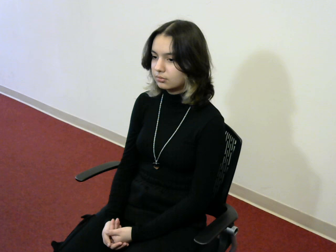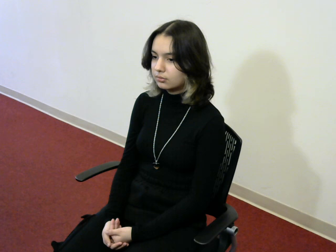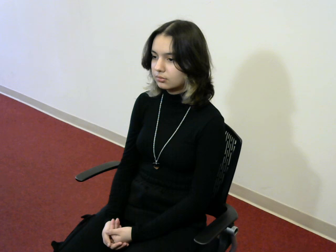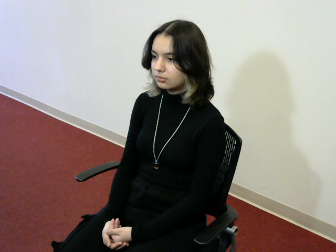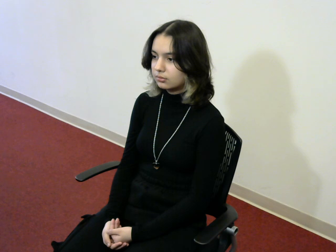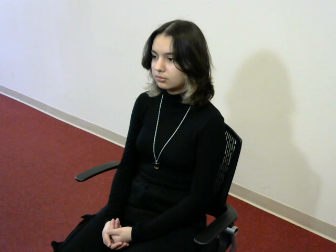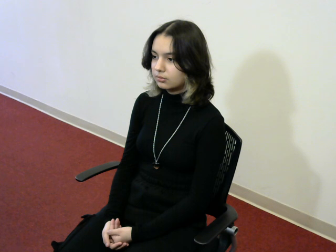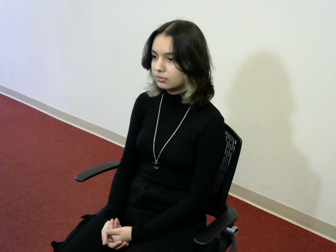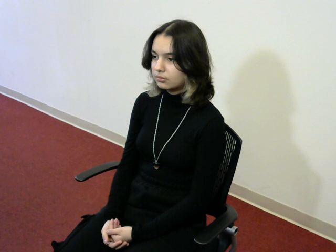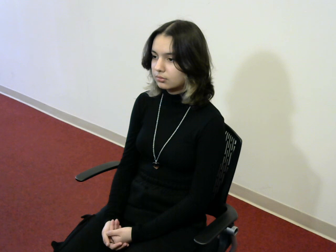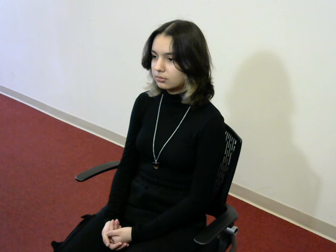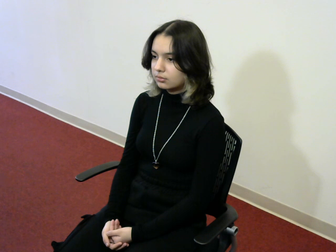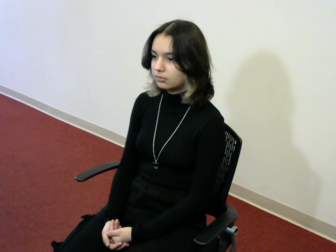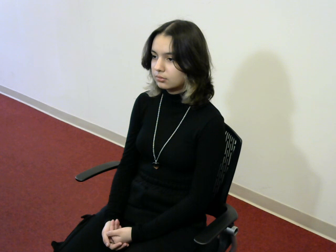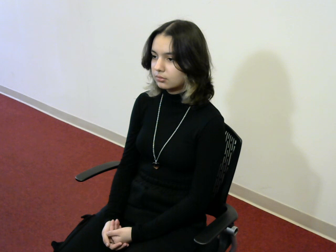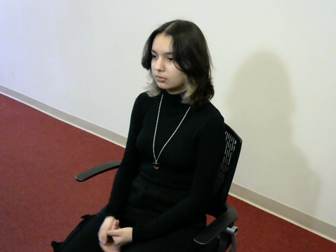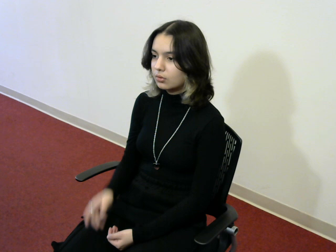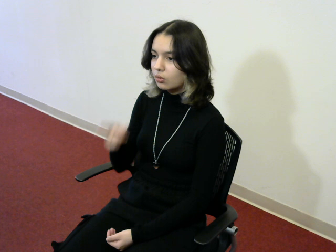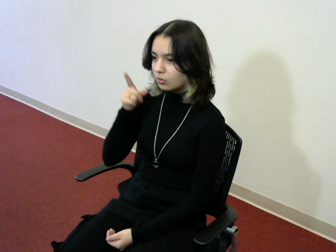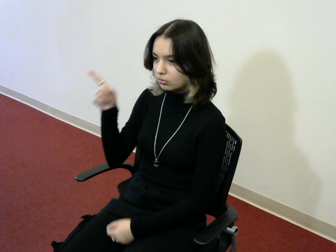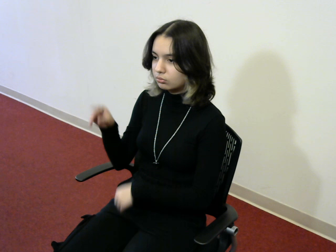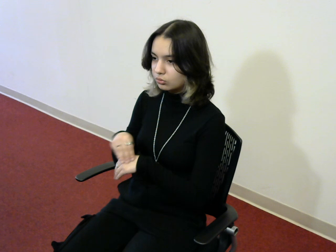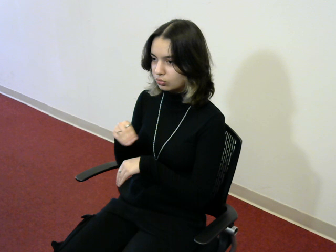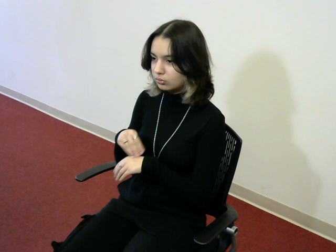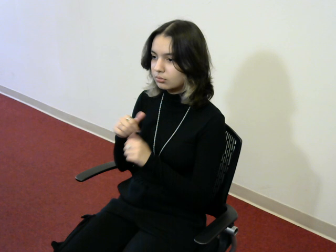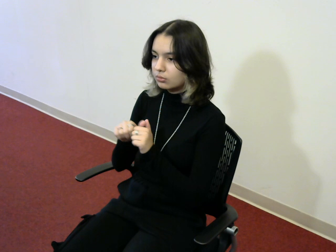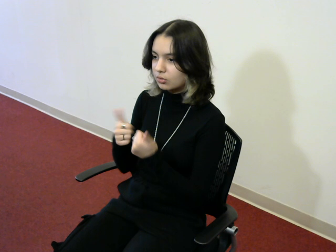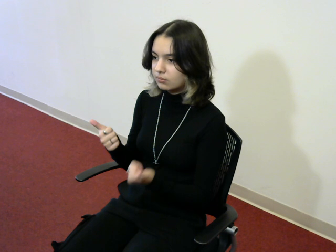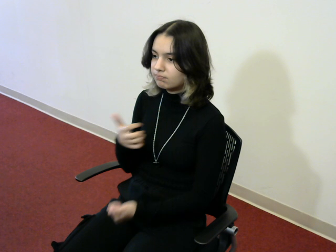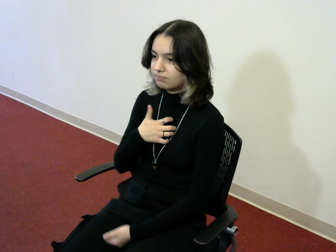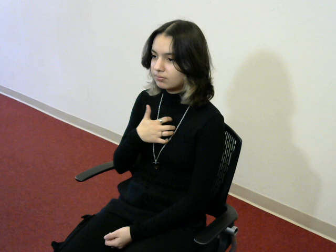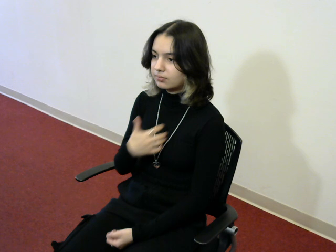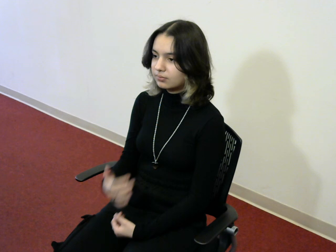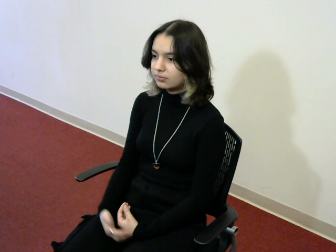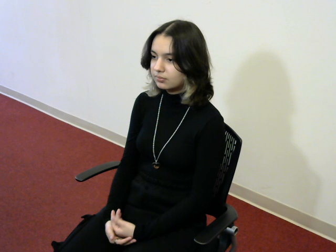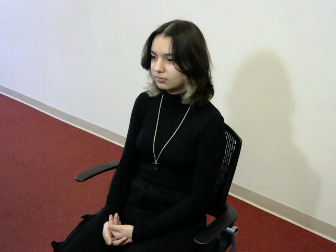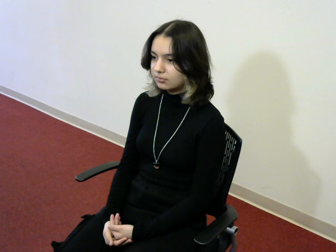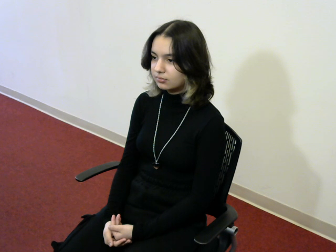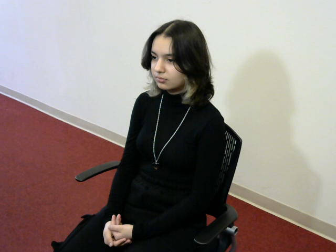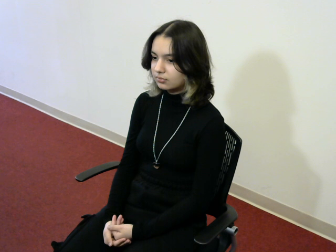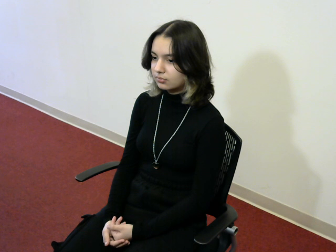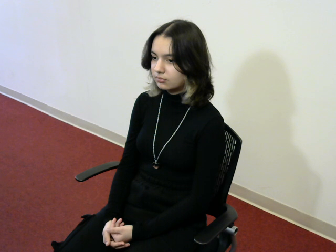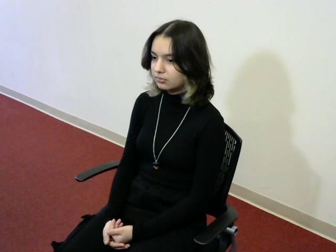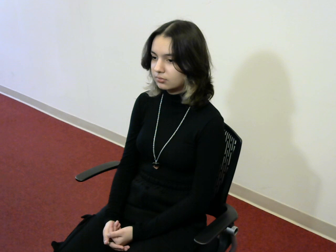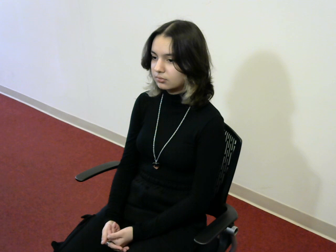O həyat yoldaşından ayrılmaq istəyir